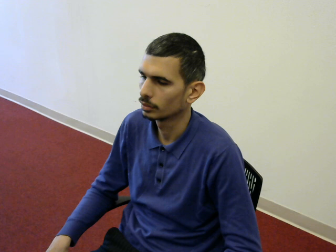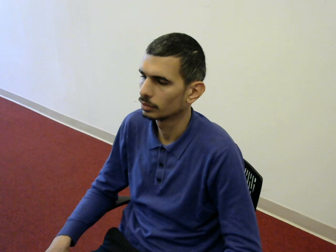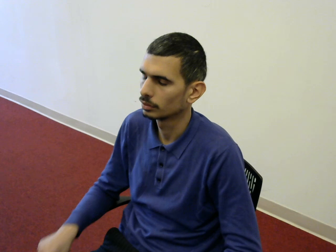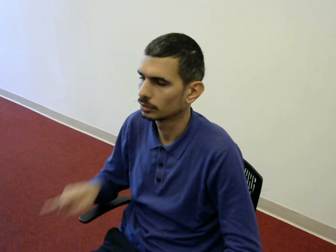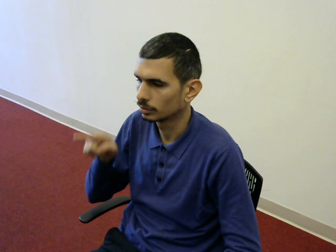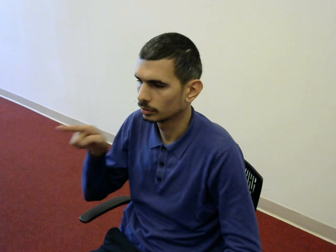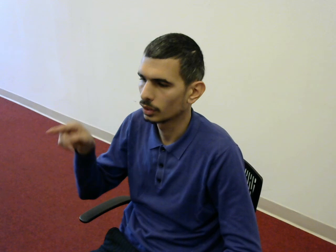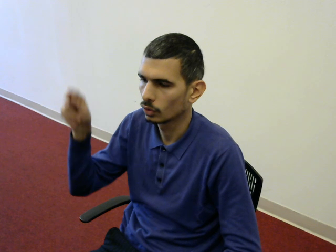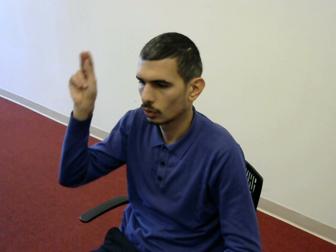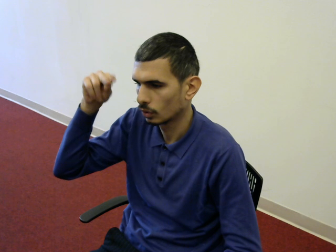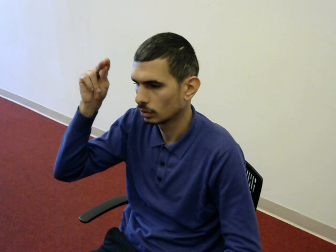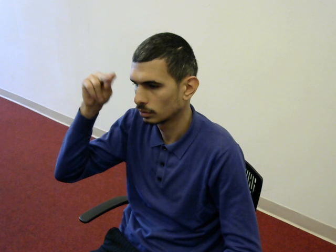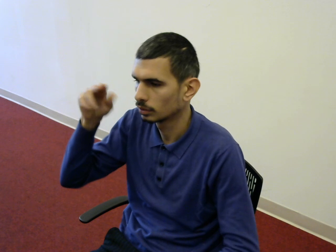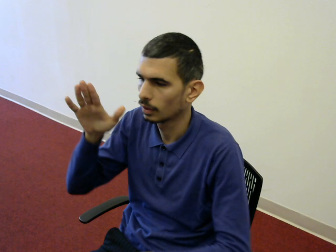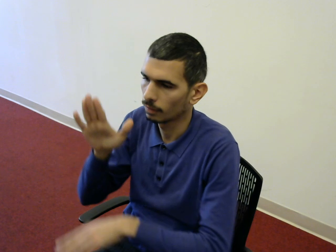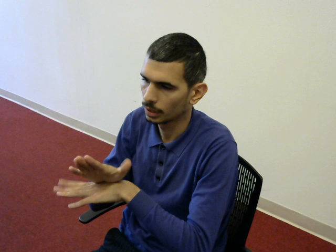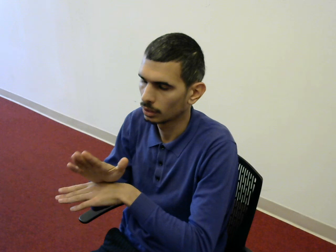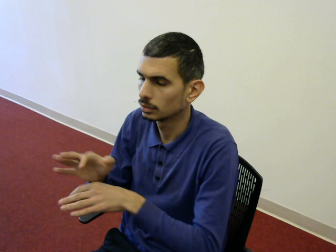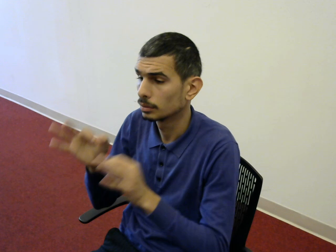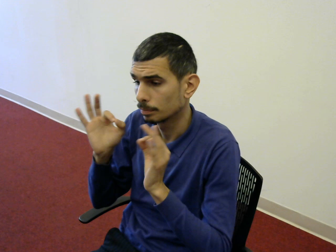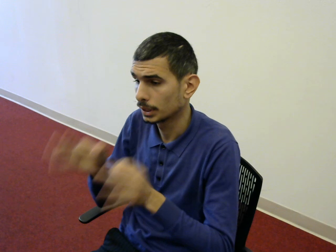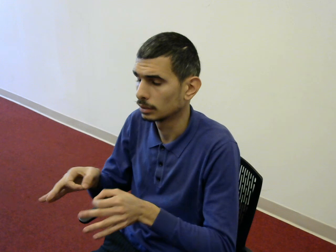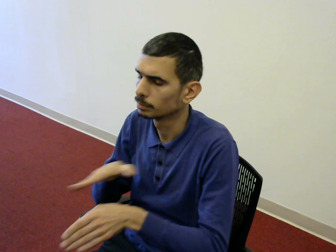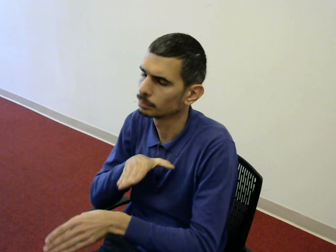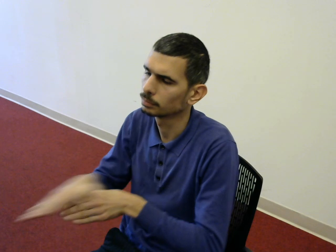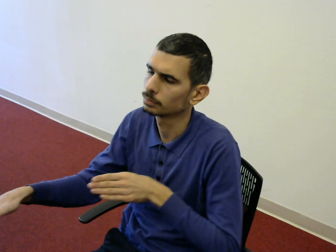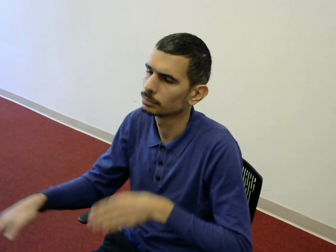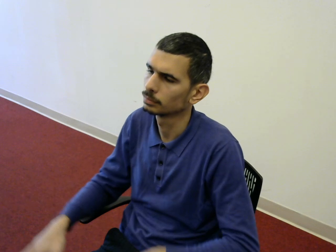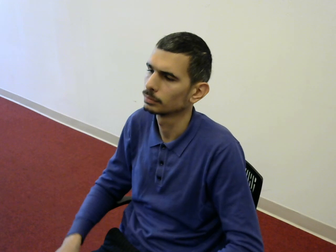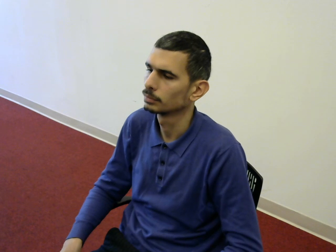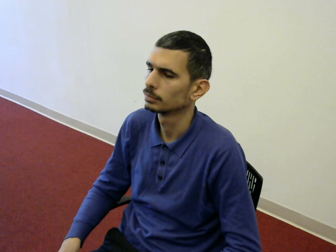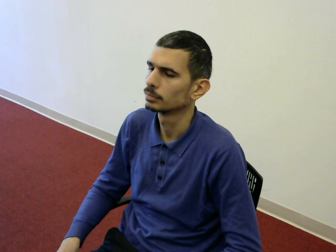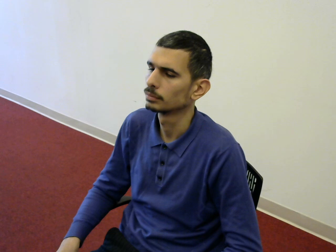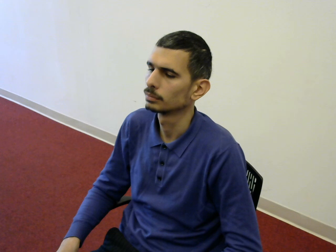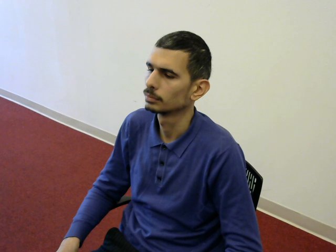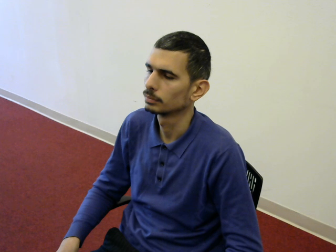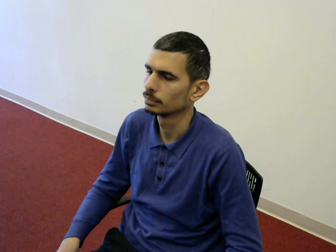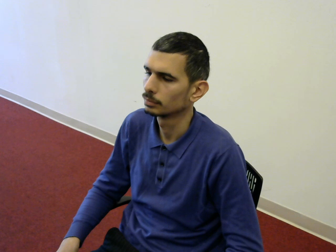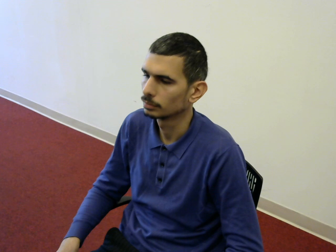Sənin şagirdin tapşırıqları düzgün yerinə yetirib